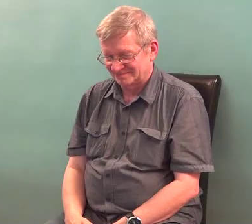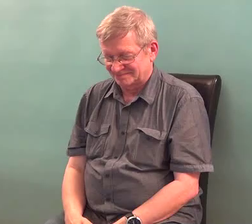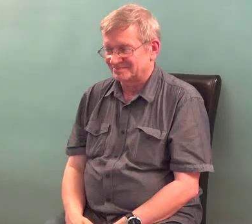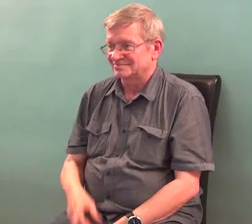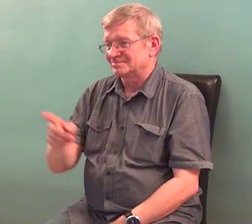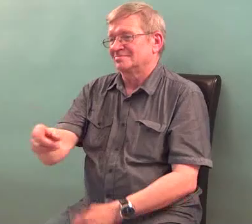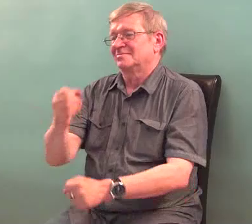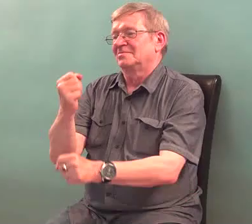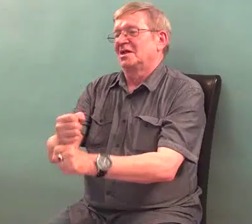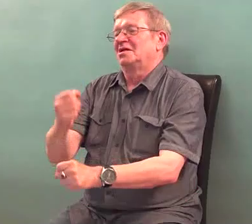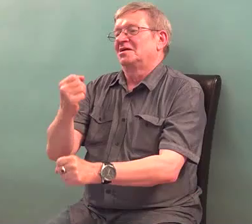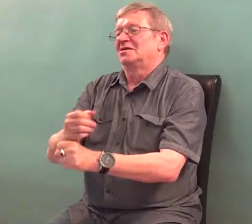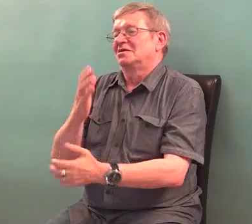Ty tylko pracujesz i pracujesz.